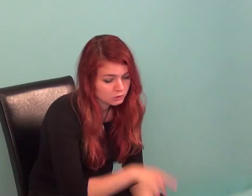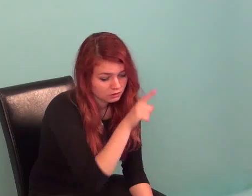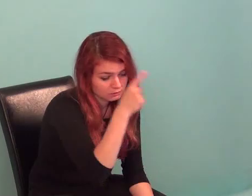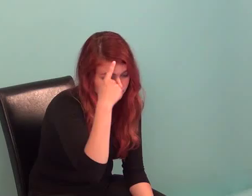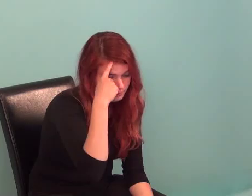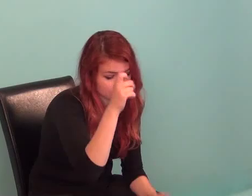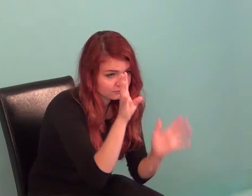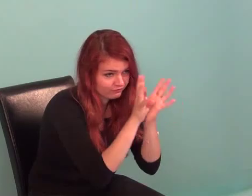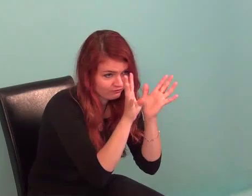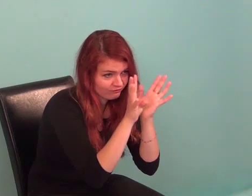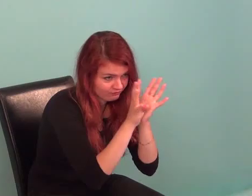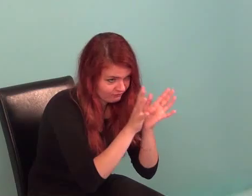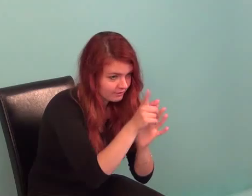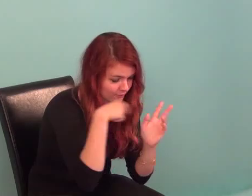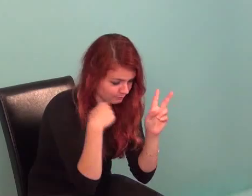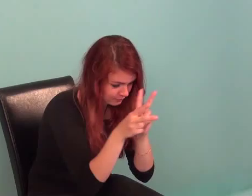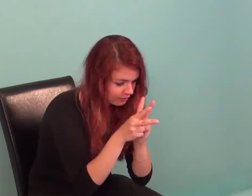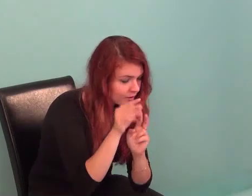Ty zapamiętaj, że spotykasz się ze mną o dziewiętnastej.